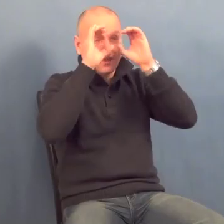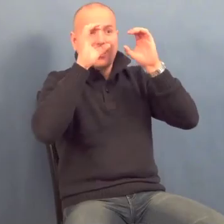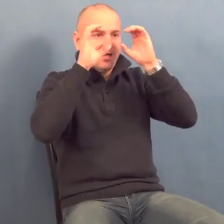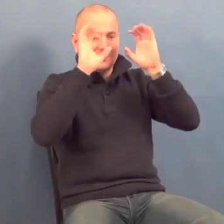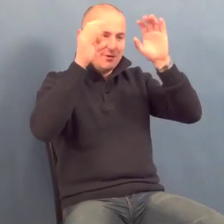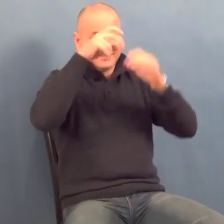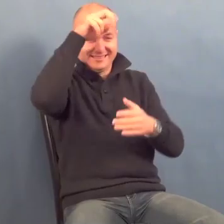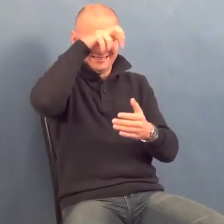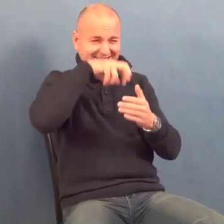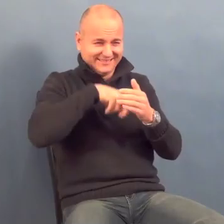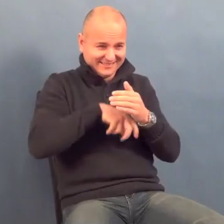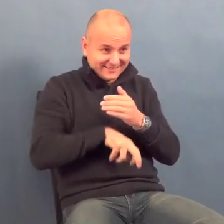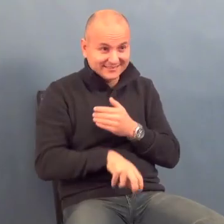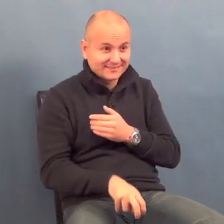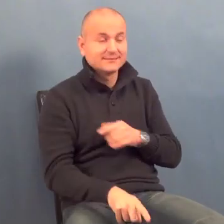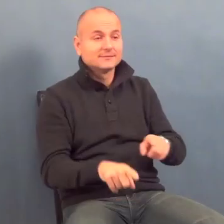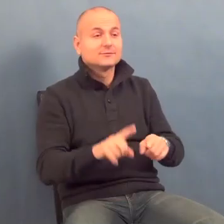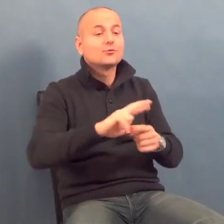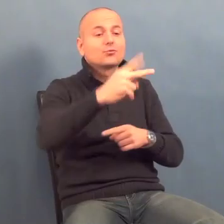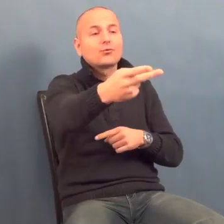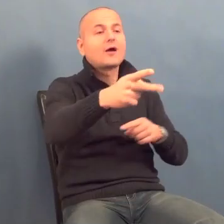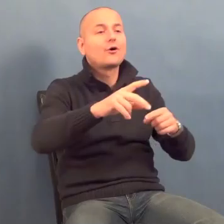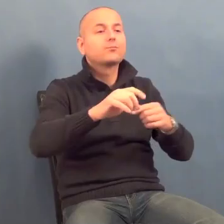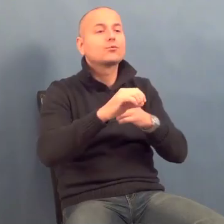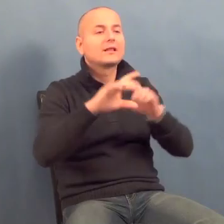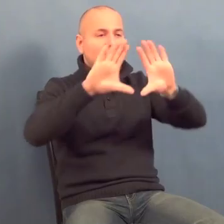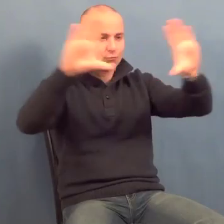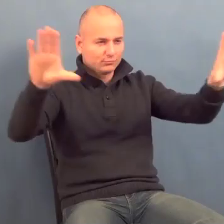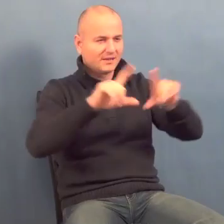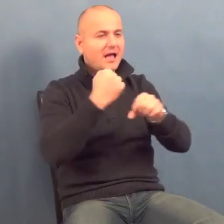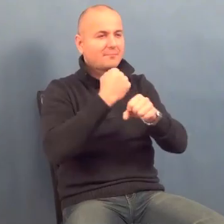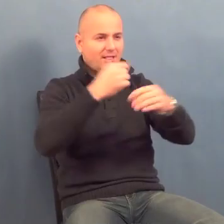Dobra, schodzi po schodach, wychodzi i idzie do drugiego budynku. To też kamienica.